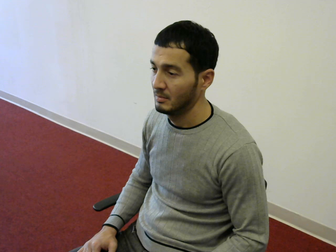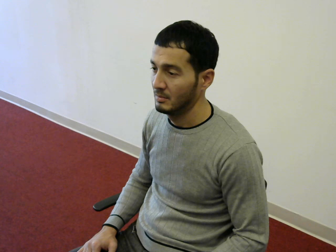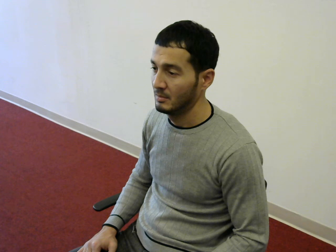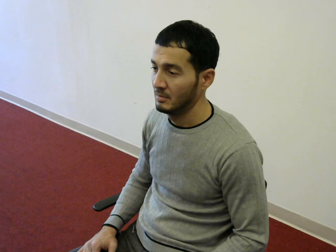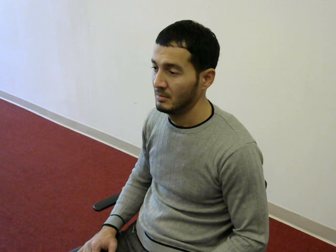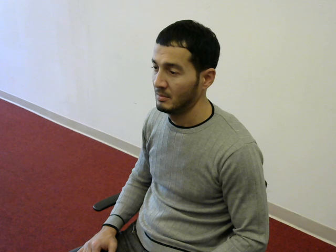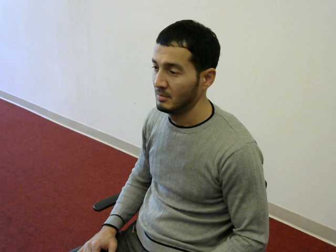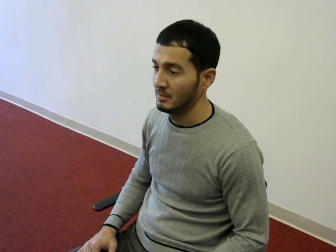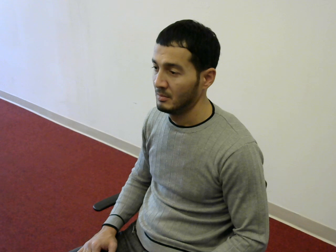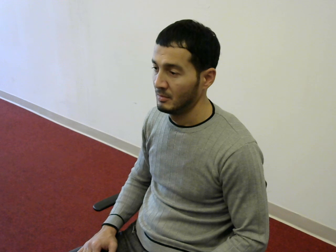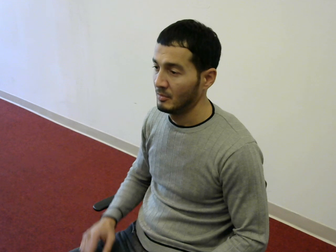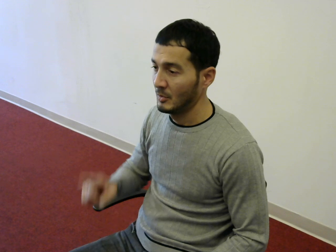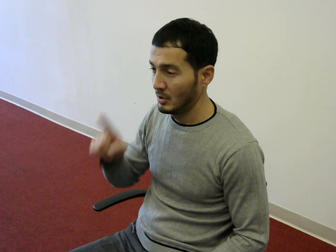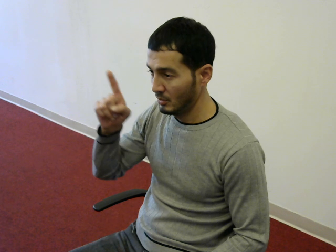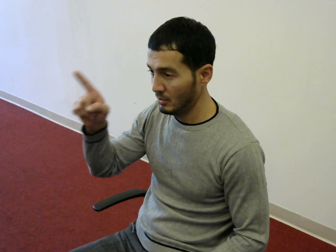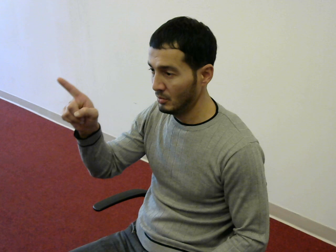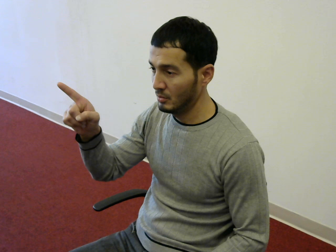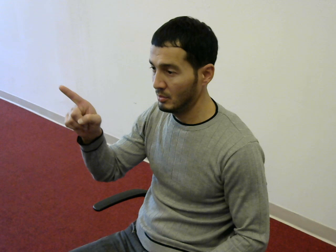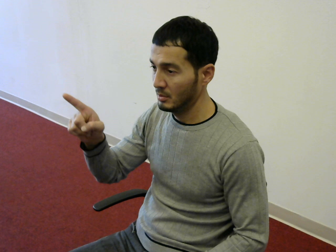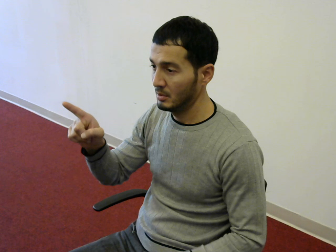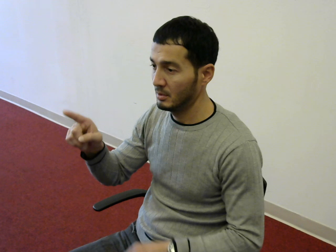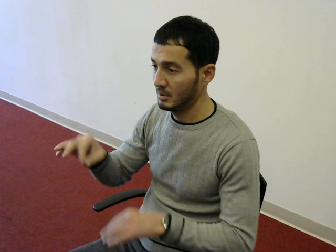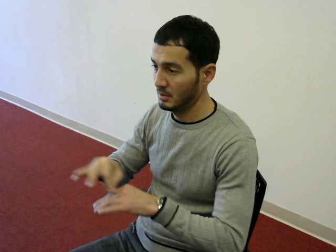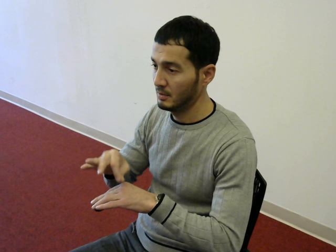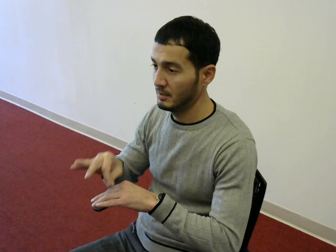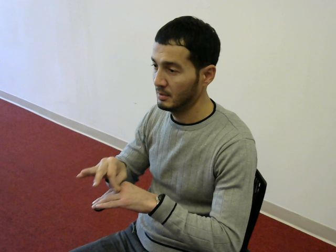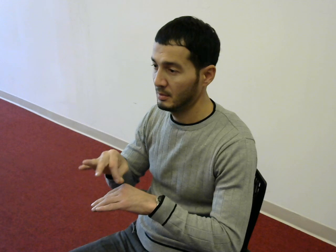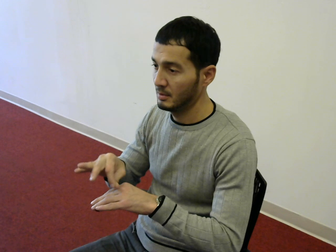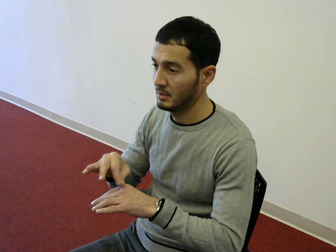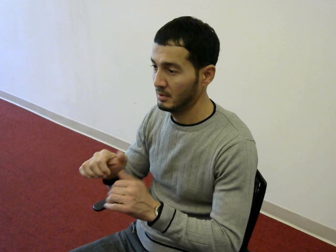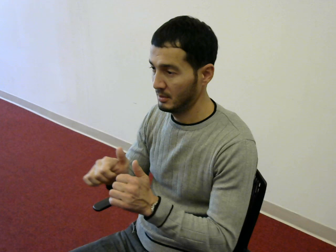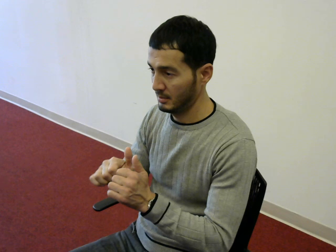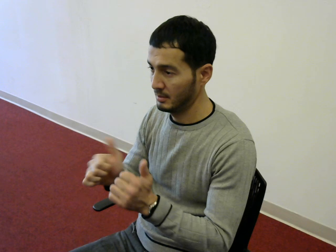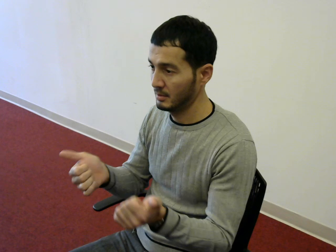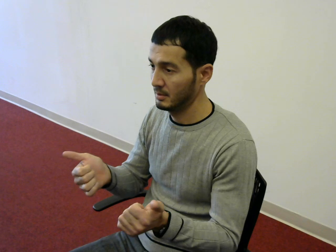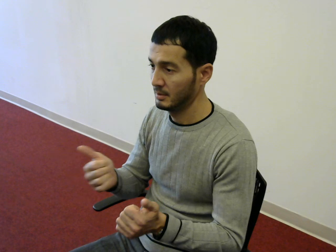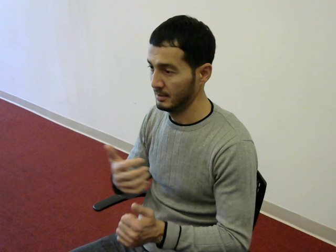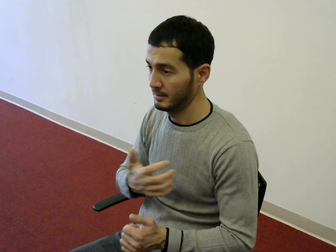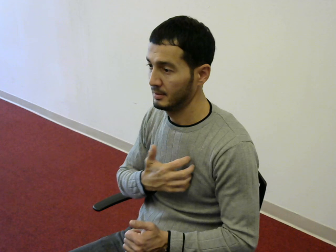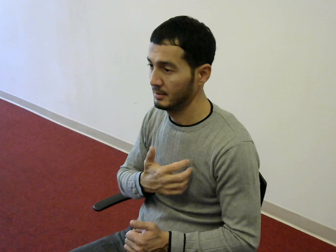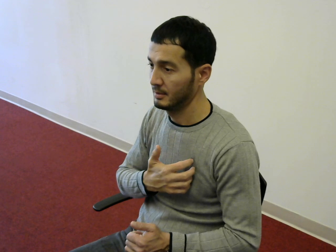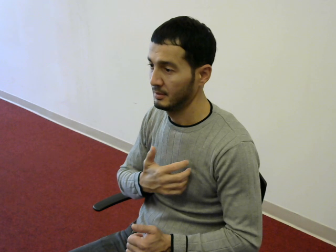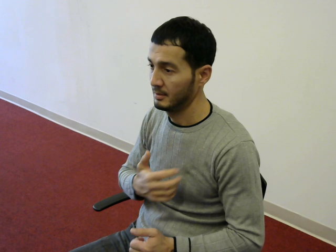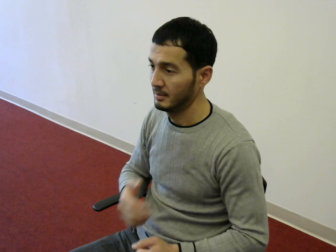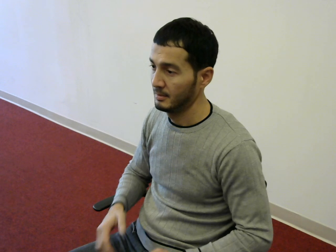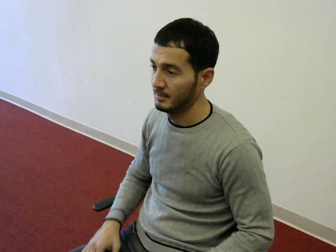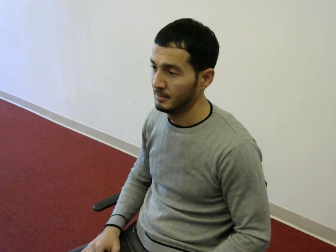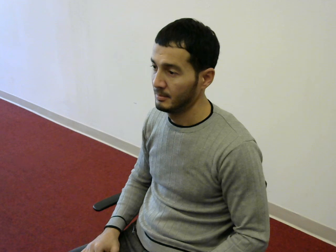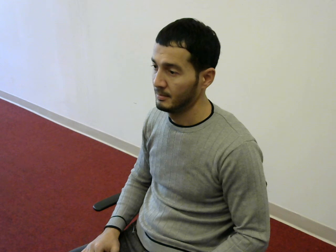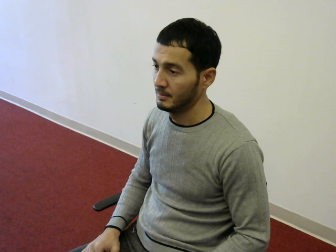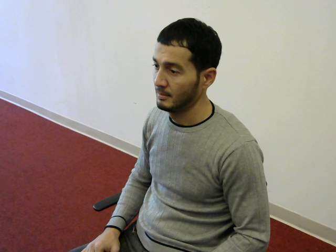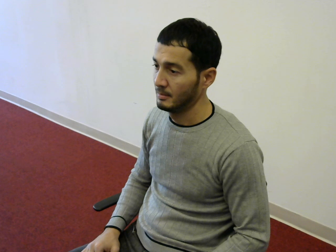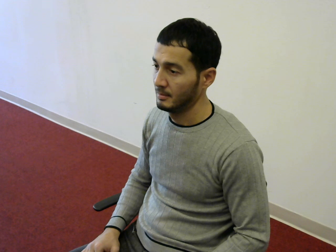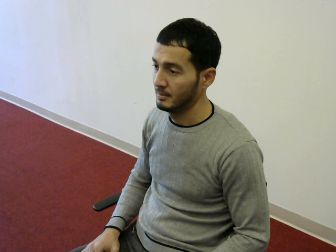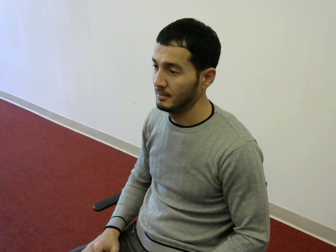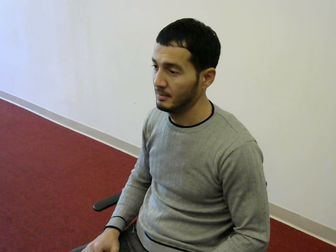O həyat yoldaşından ayrılmaq istəyir